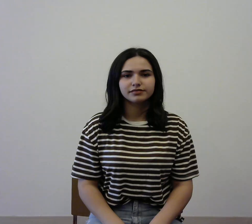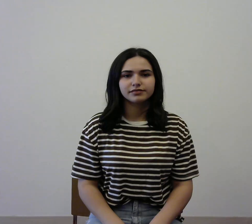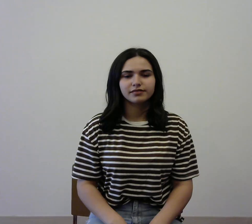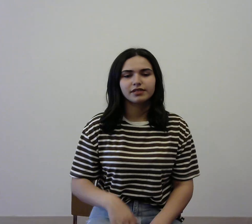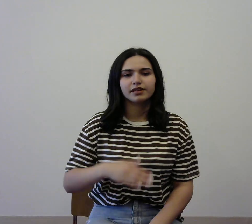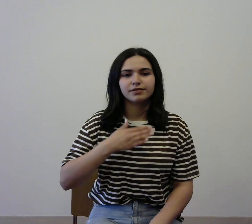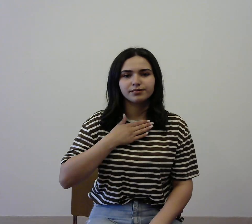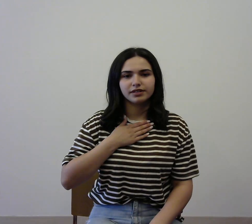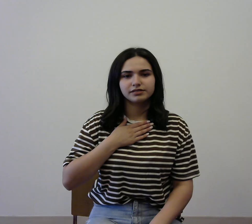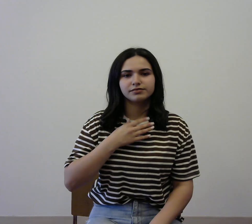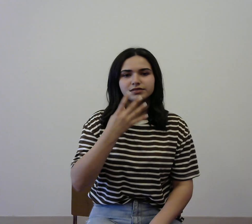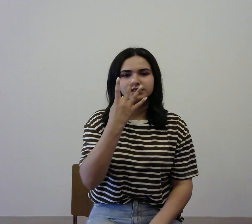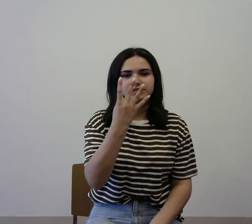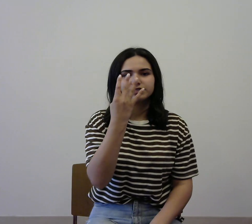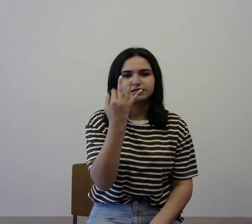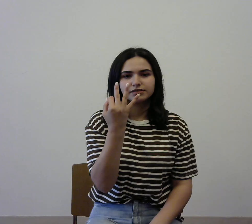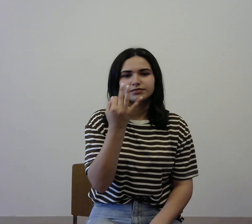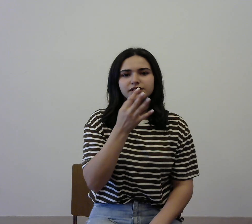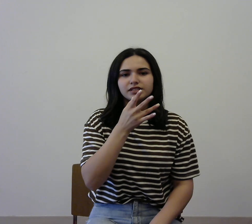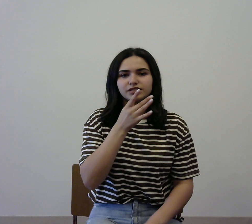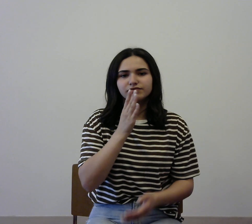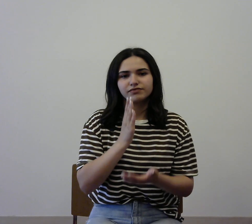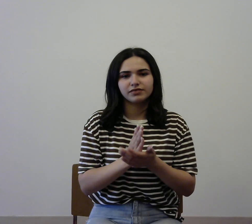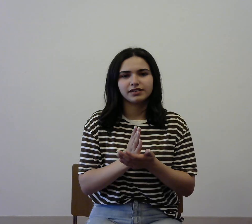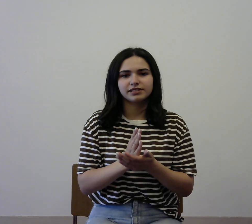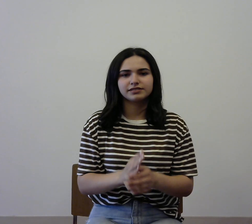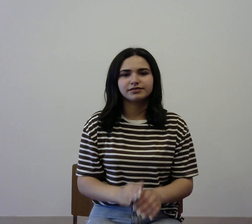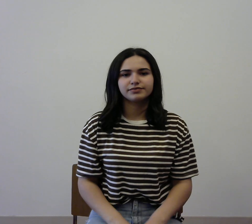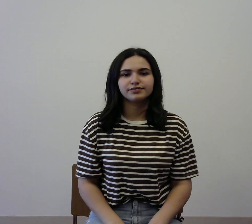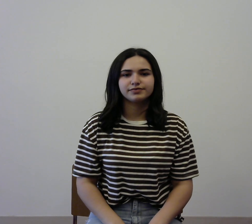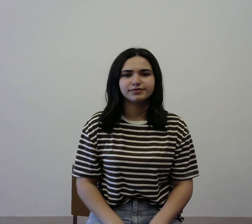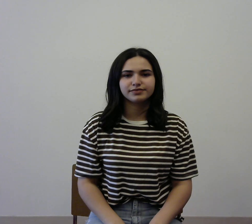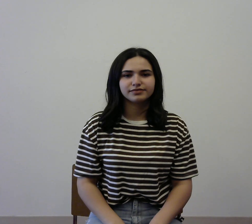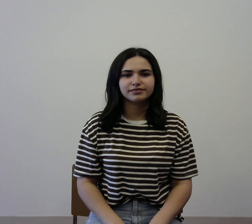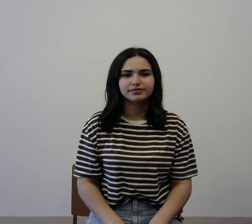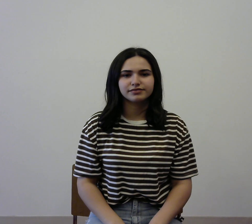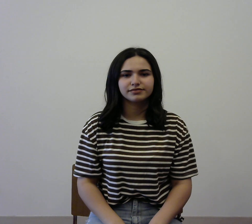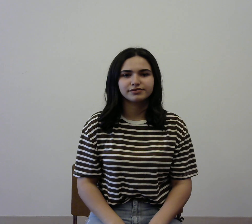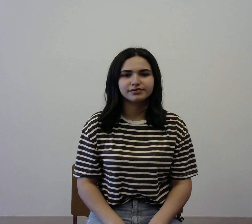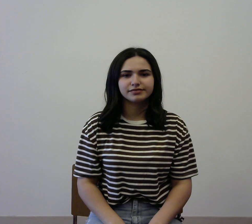Mənim 43 yaşım var